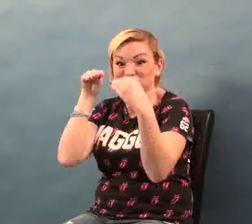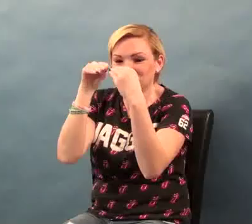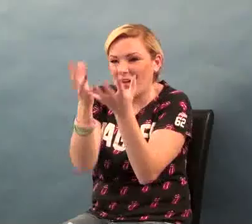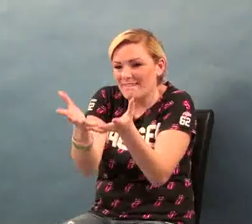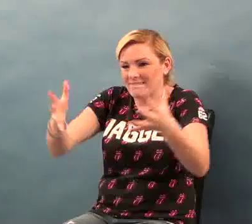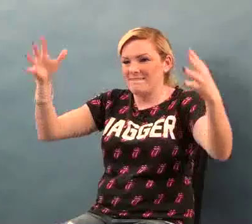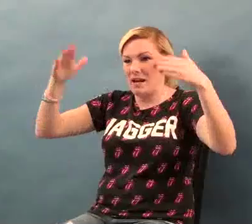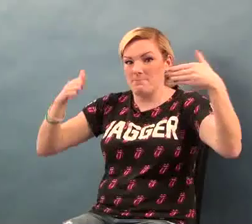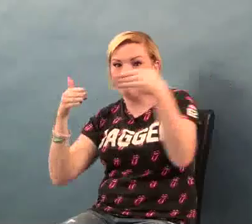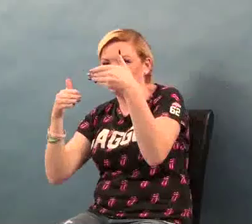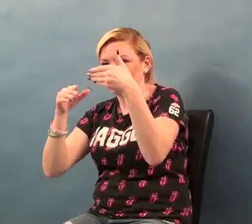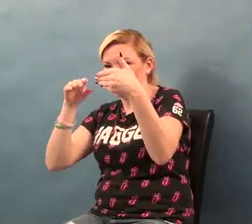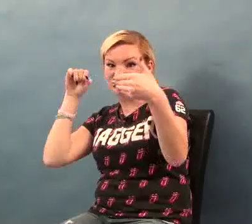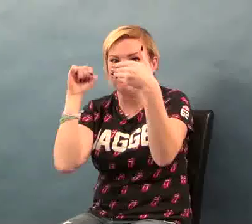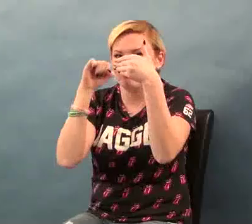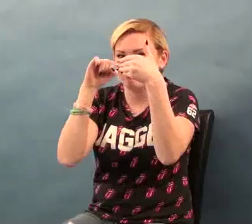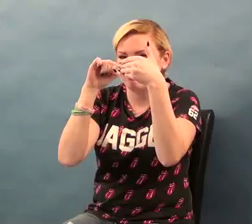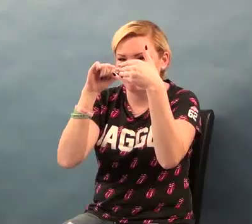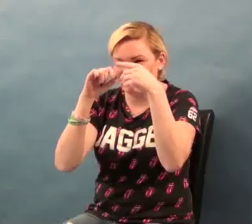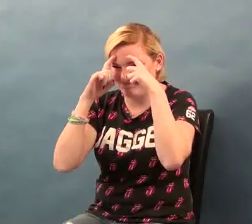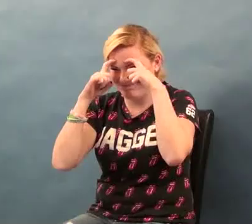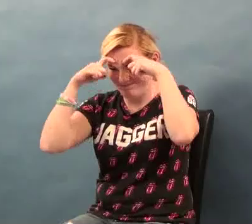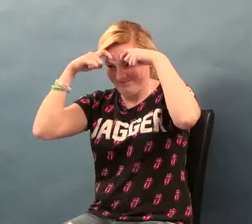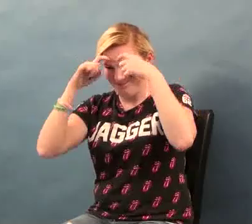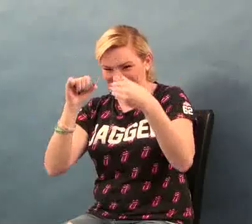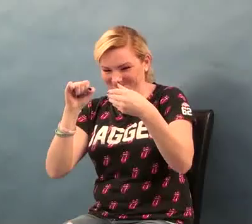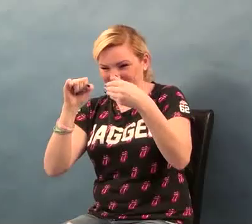Ryba i kot spojrzeli na siebie przez szybę akwarium. Zmarszczyli brwi.